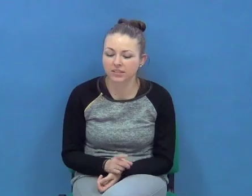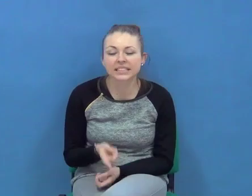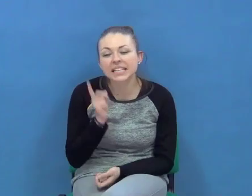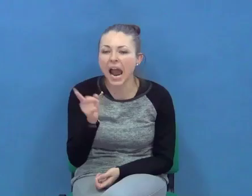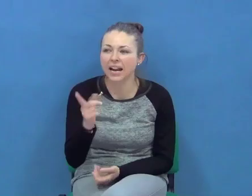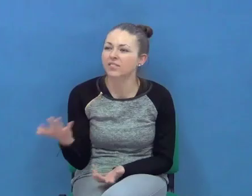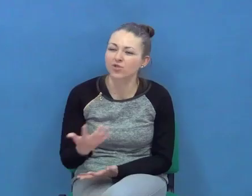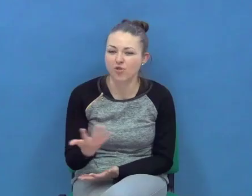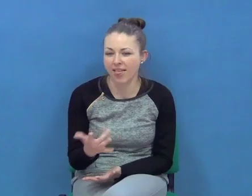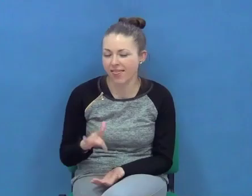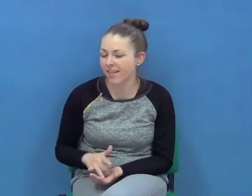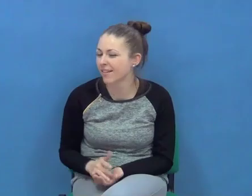W jakim miejscu jest ten zakaz?